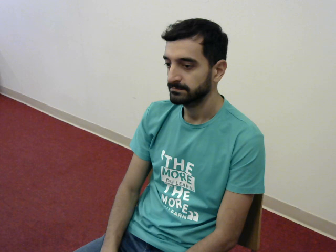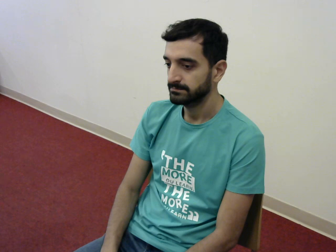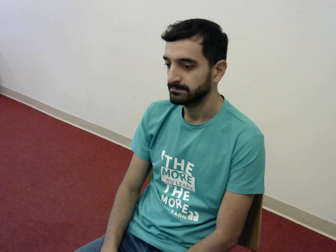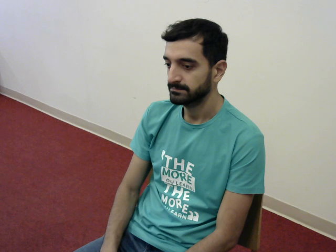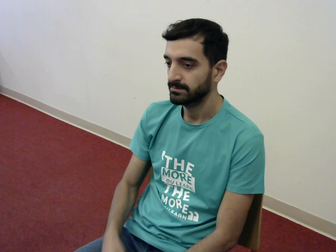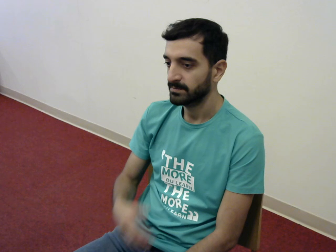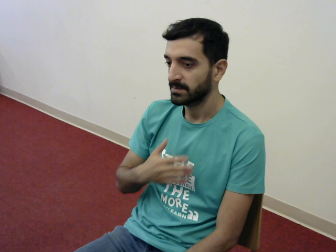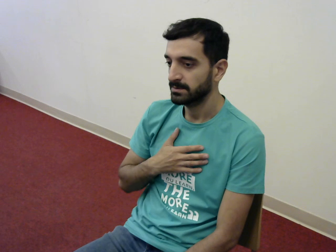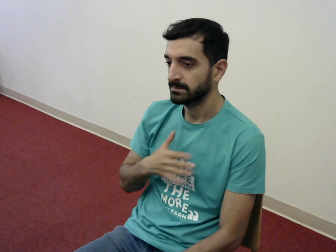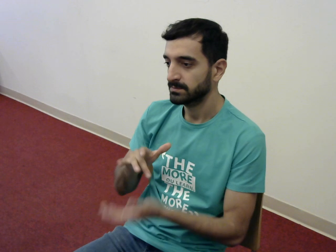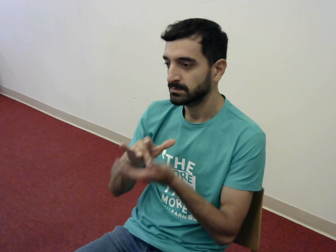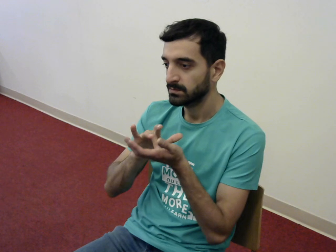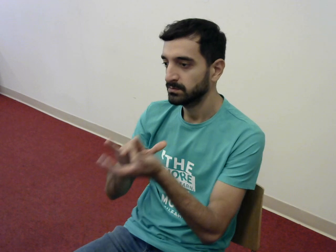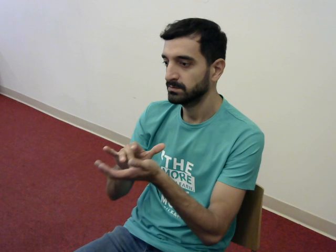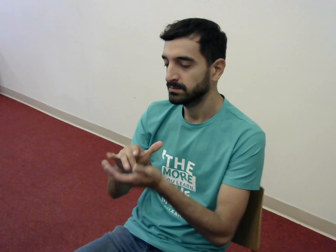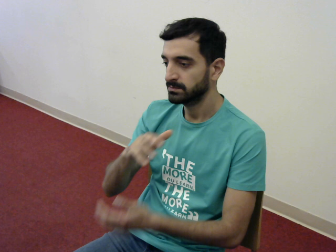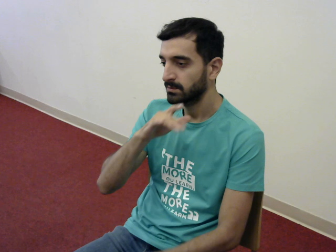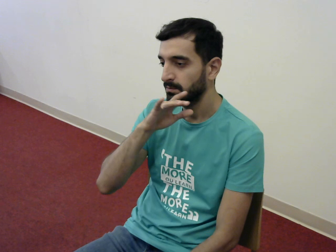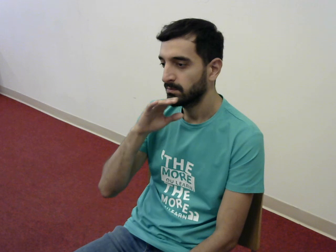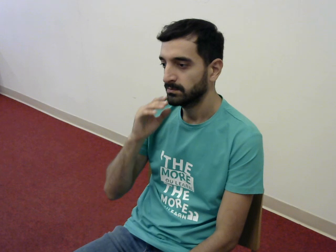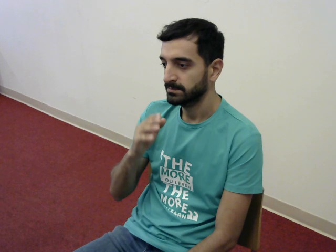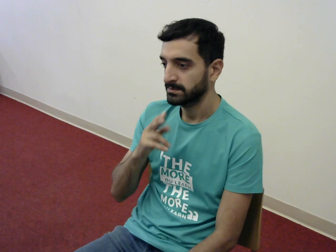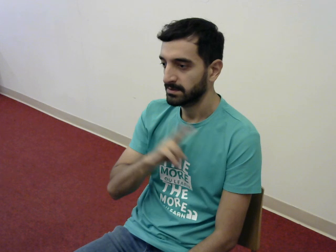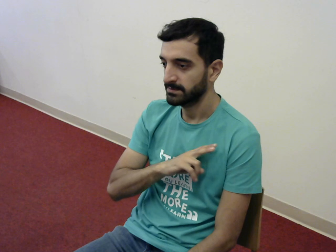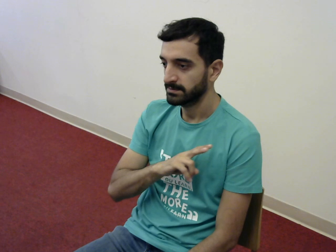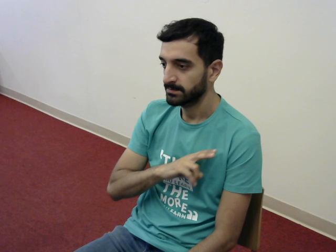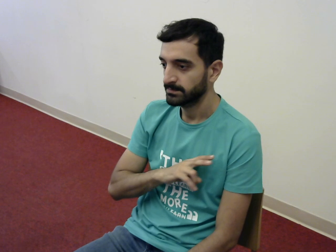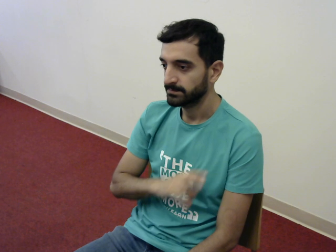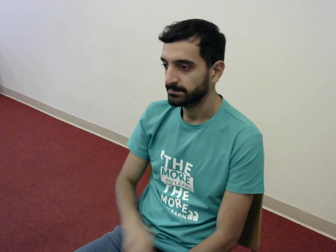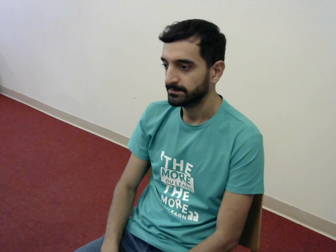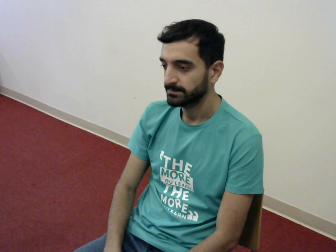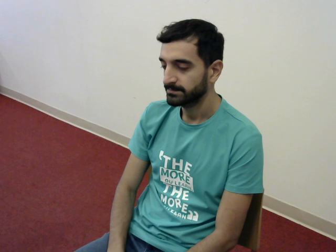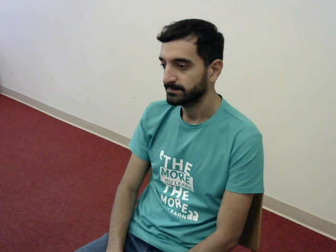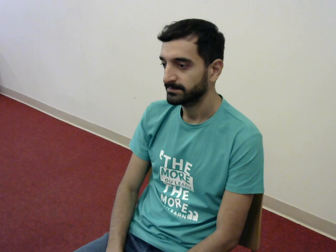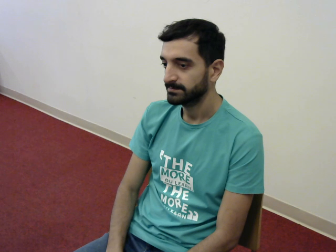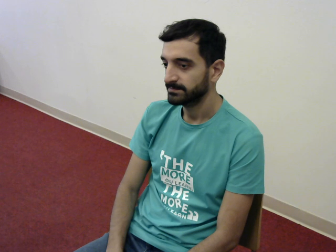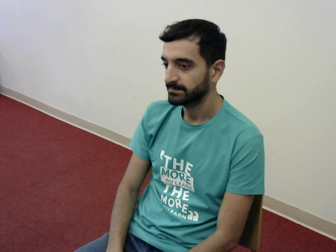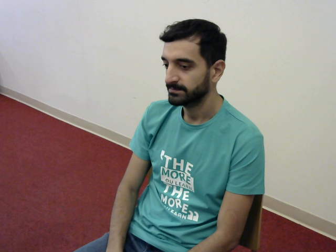Mən səyahət etməyi çox sevirəm